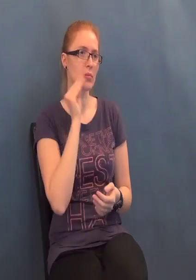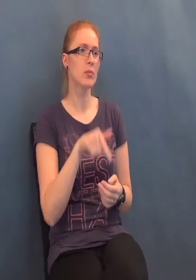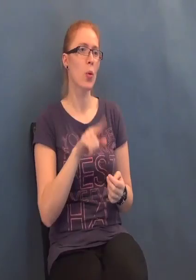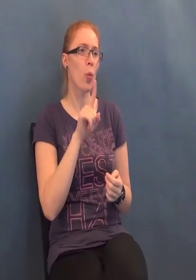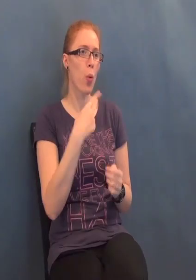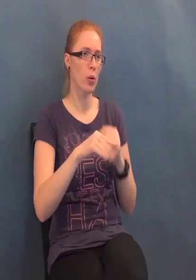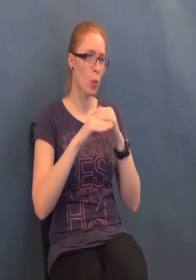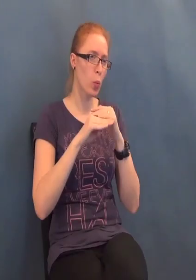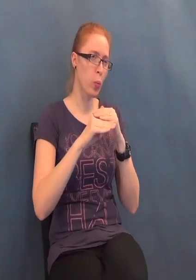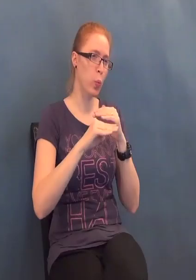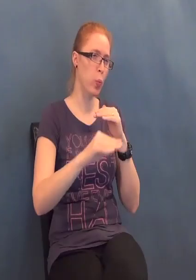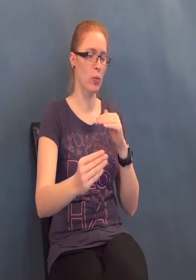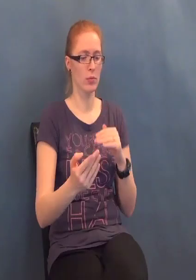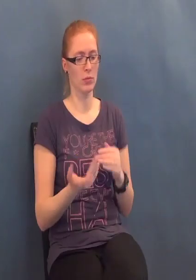Informuje, że jest lód.